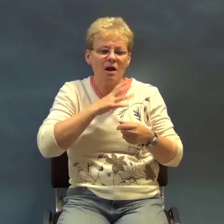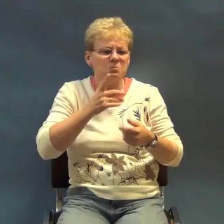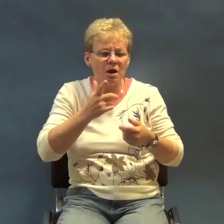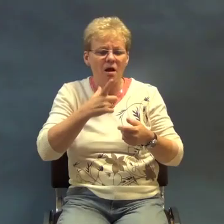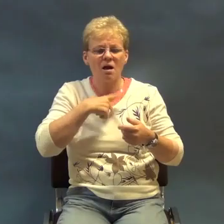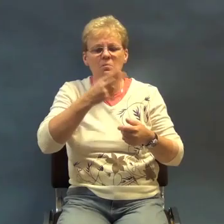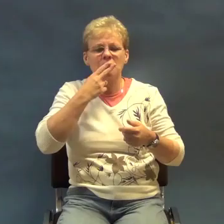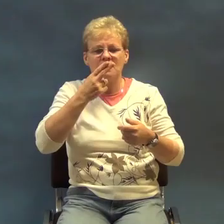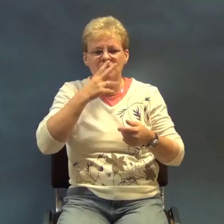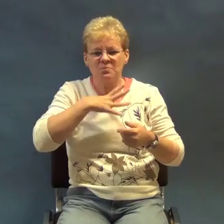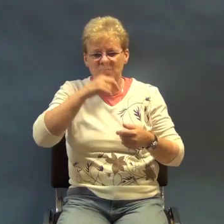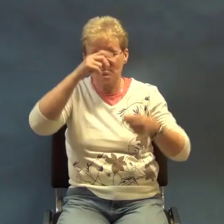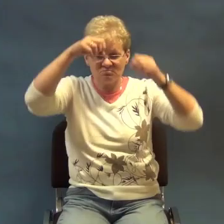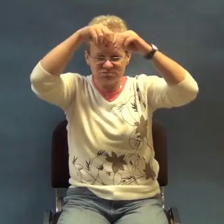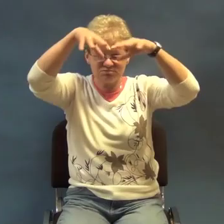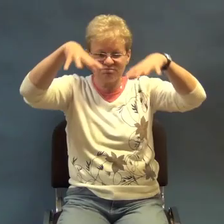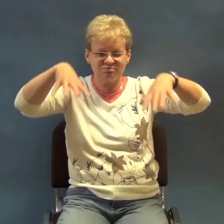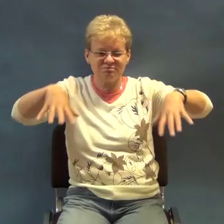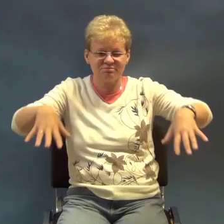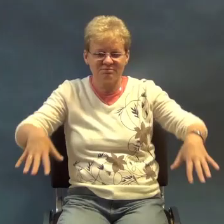Okazuje się, że ktoś palił papierosa, a w pokoju był czujnik dymu i włączyły się zraszacze.